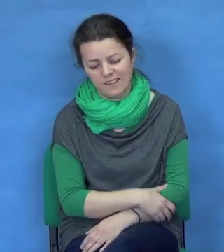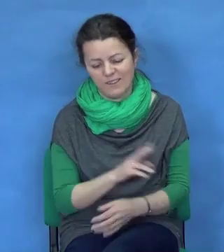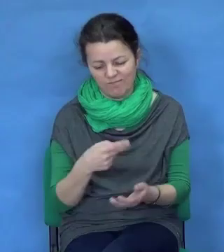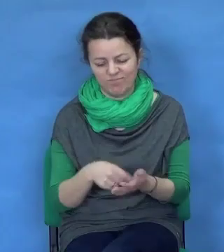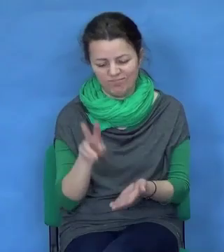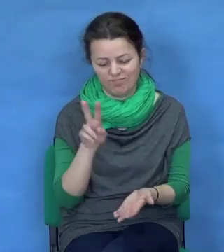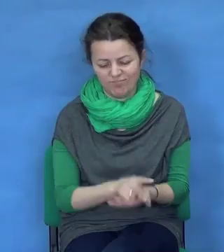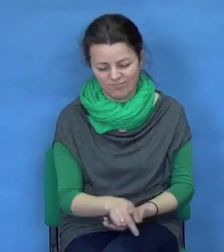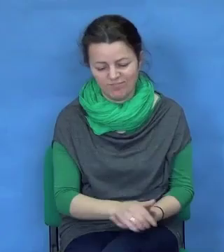Upadek.